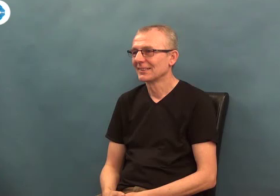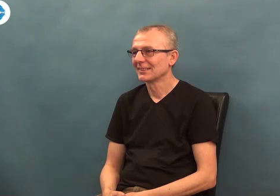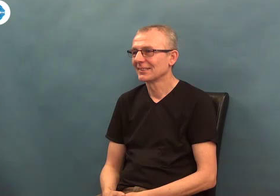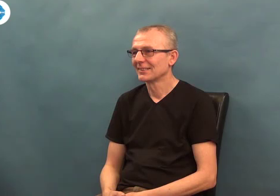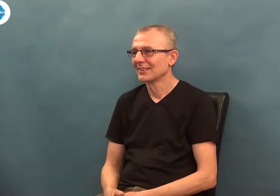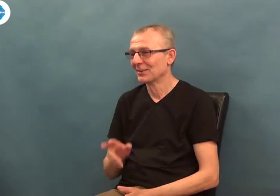Orientuję się.